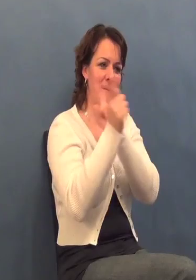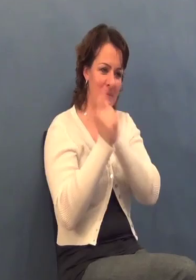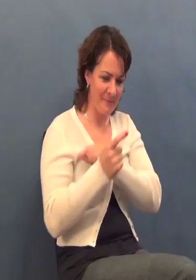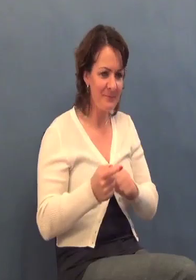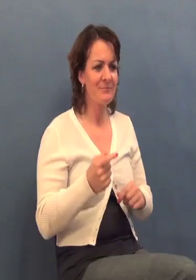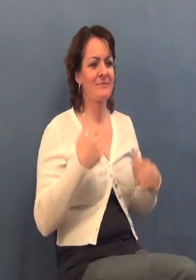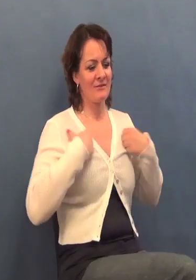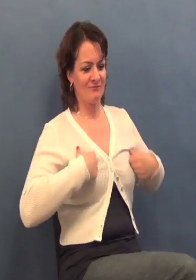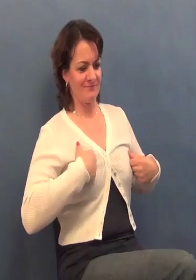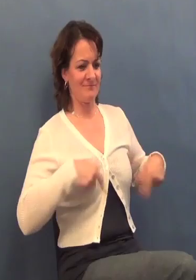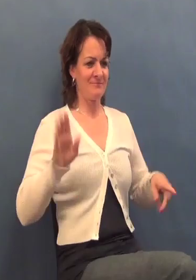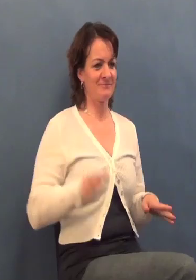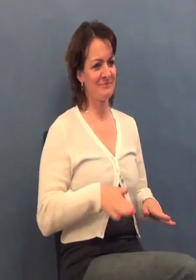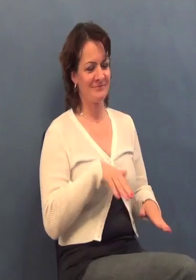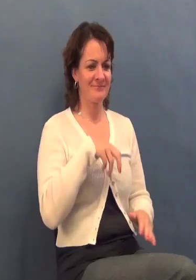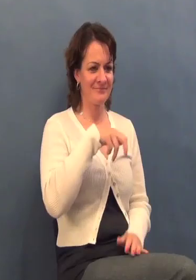No, z plecakiem idzie.